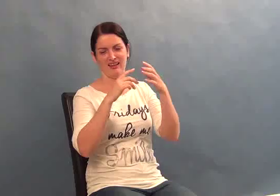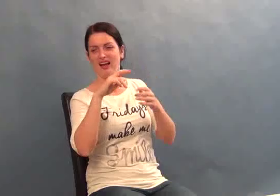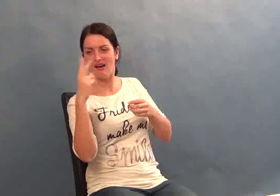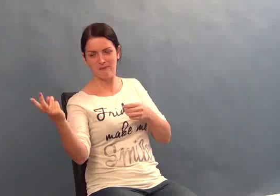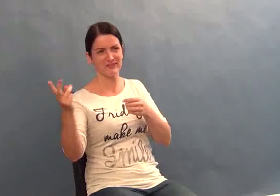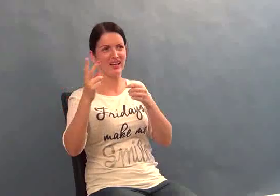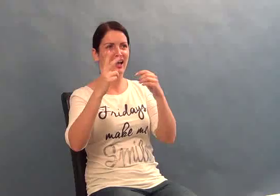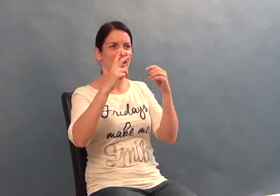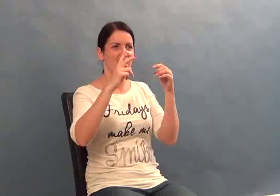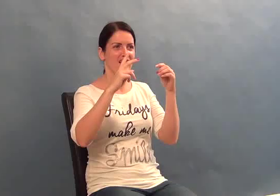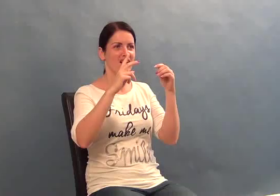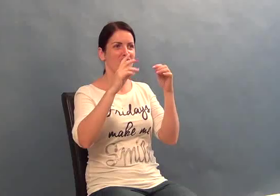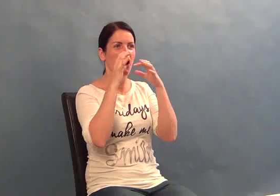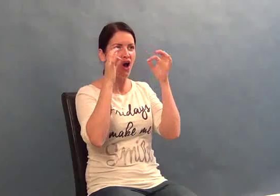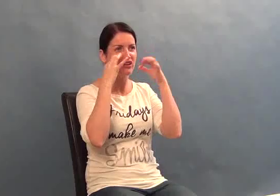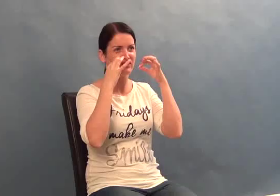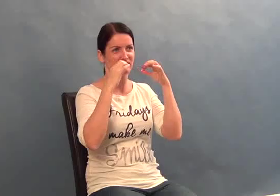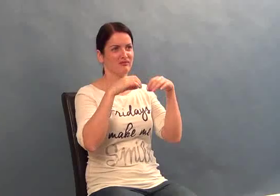W drugim domu był kot.